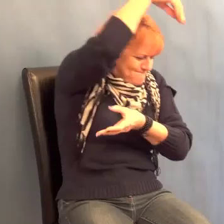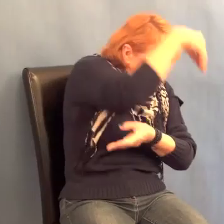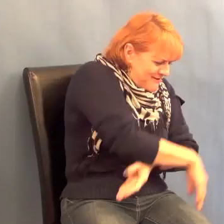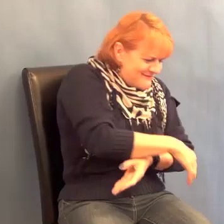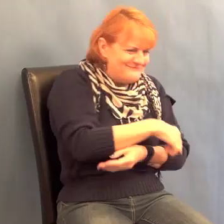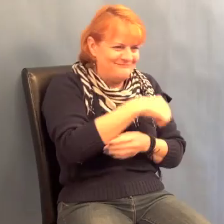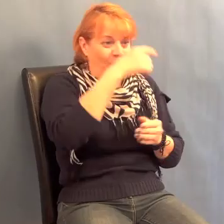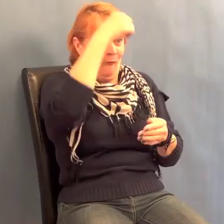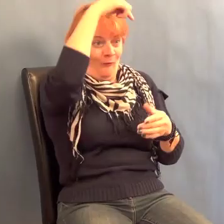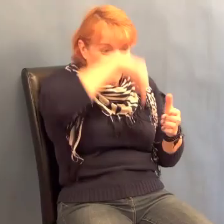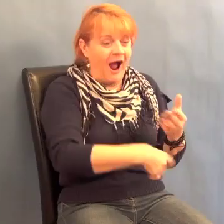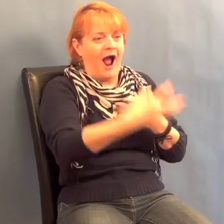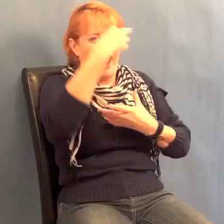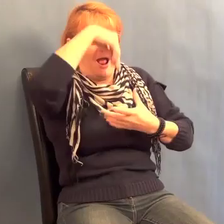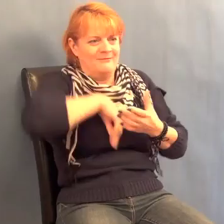Duża kula spadła na wprost na kota, który ją połknął.